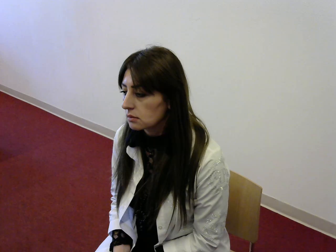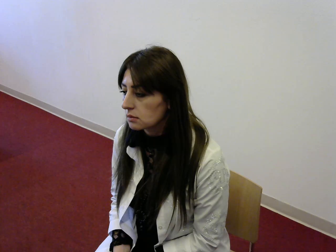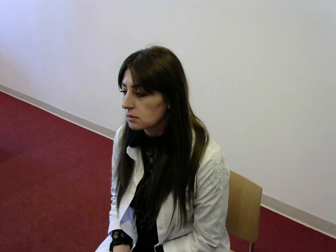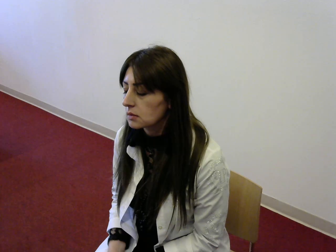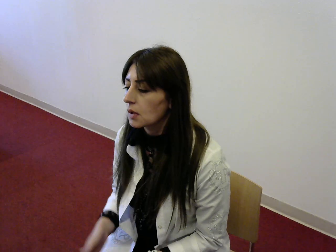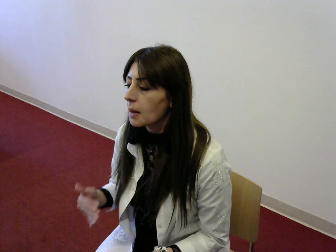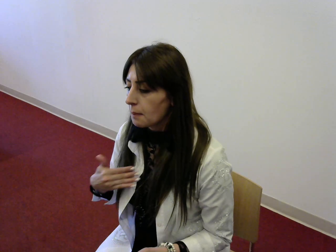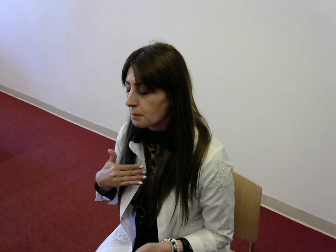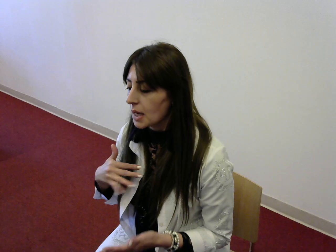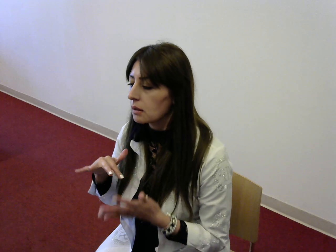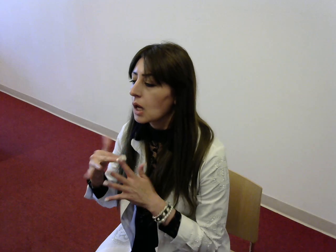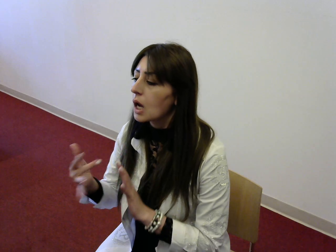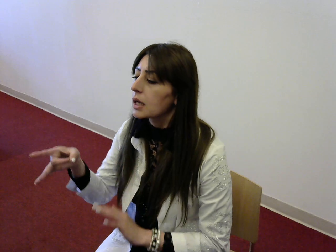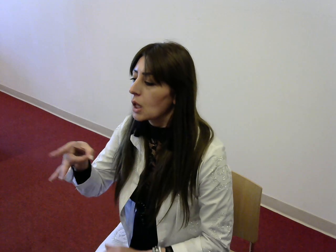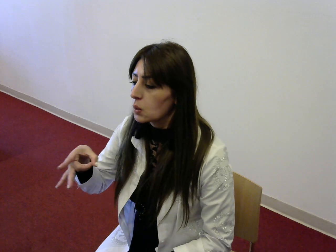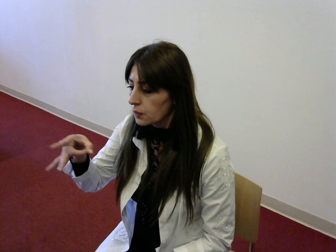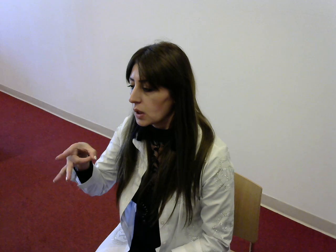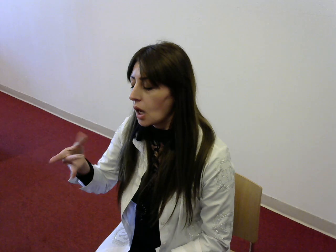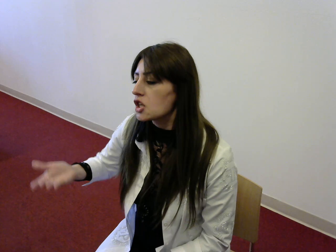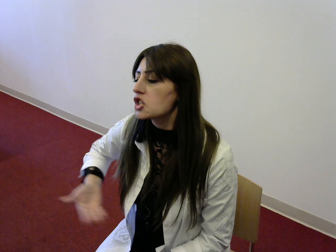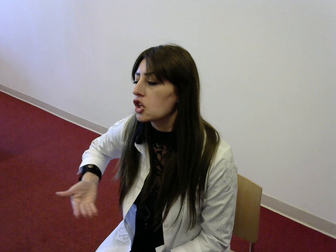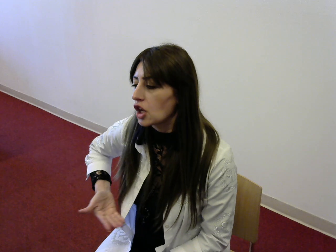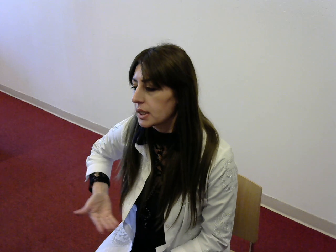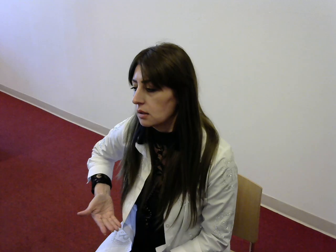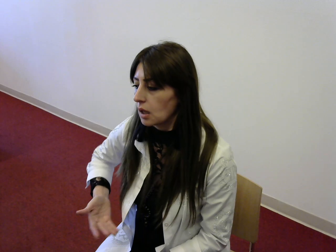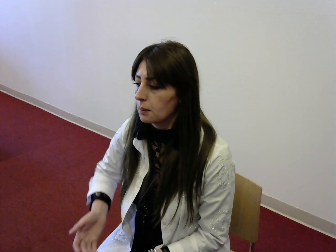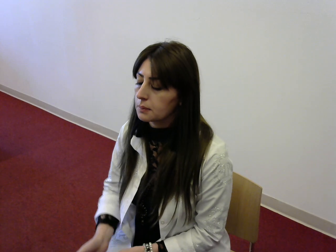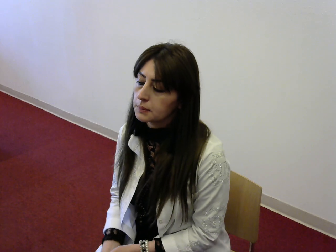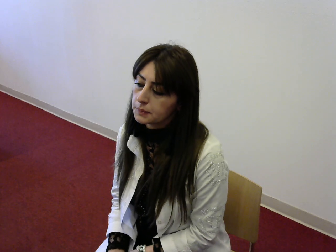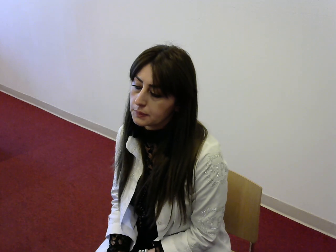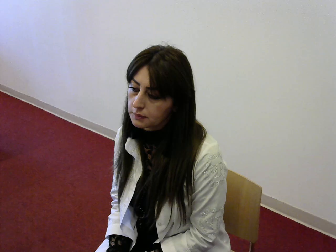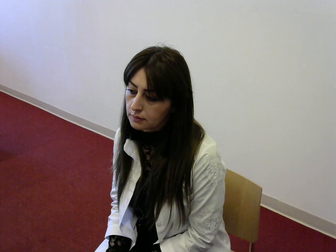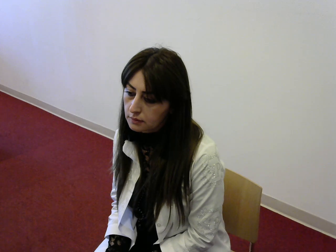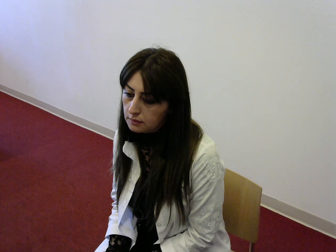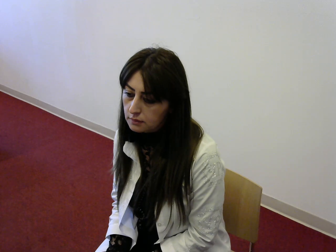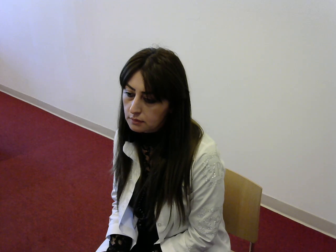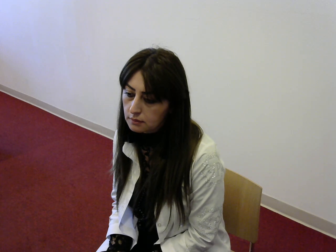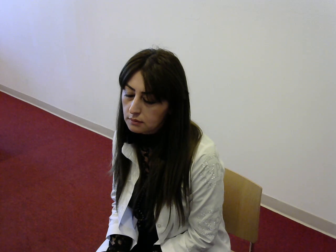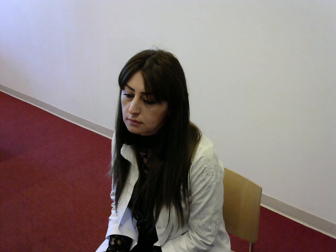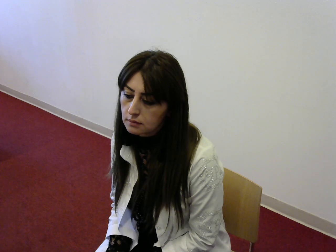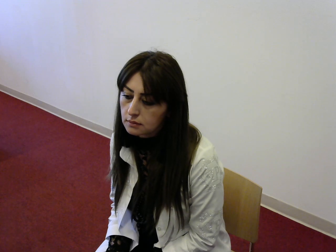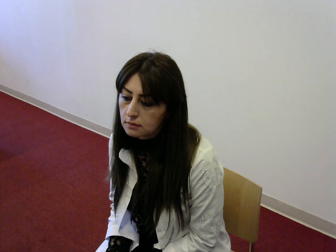Mən rayonda yaşayıram